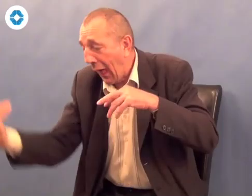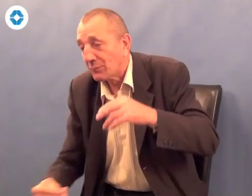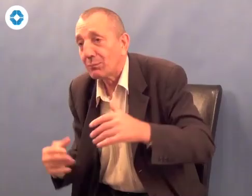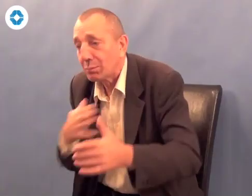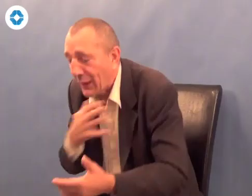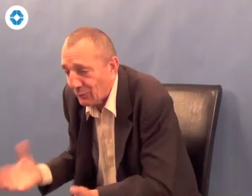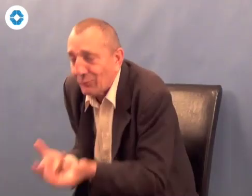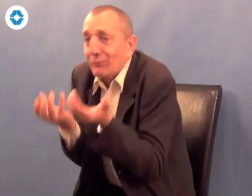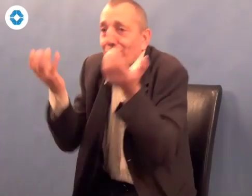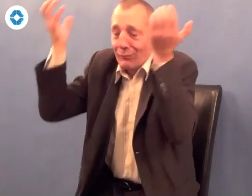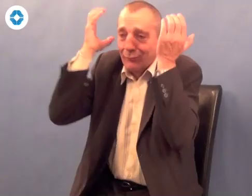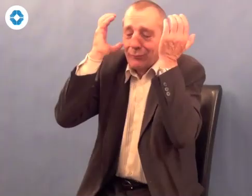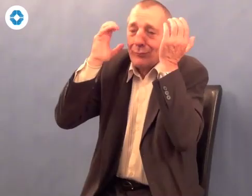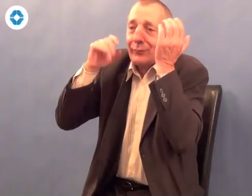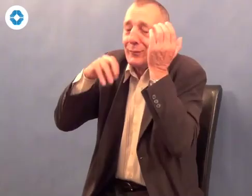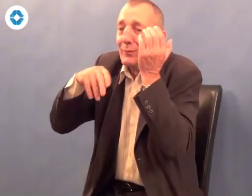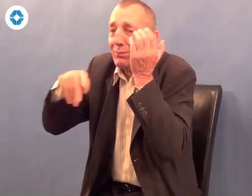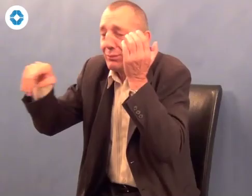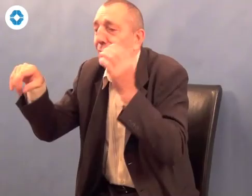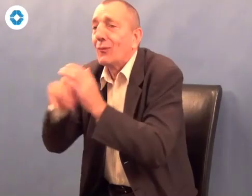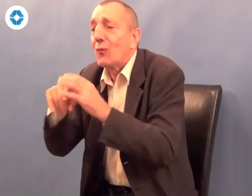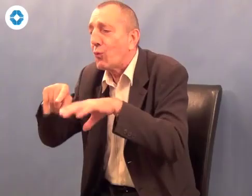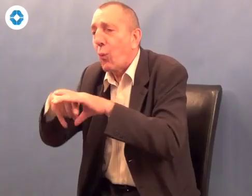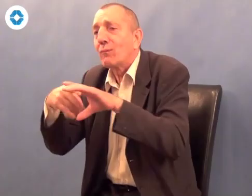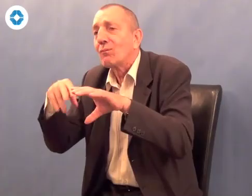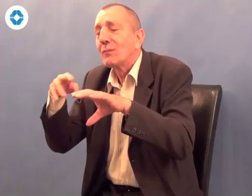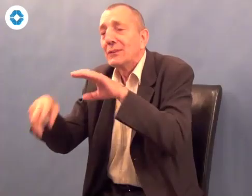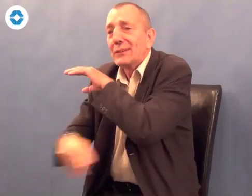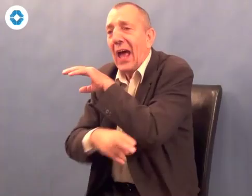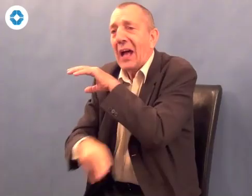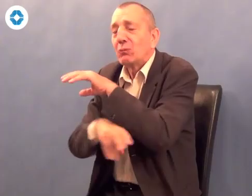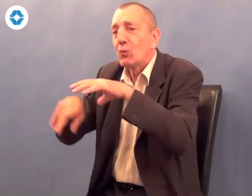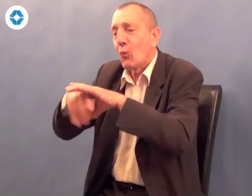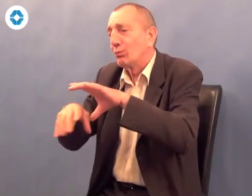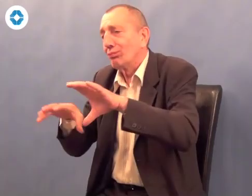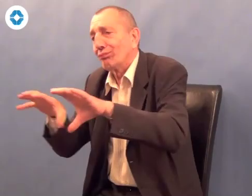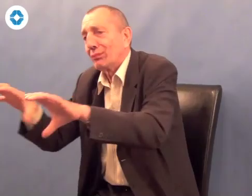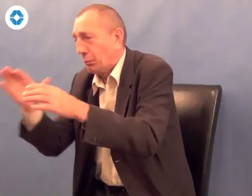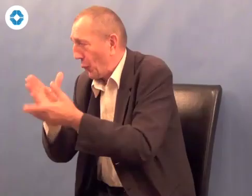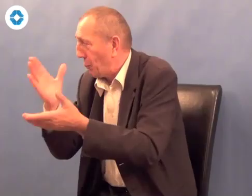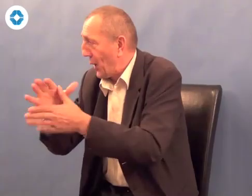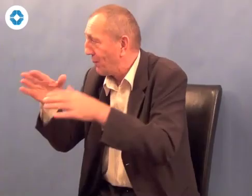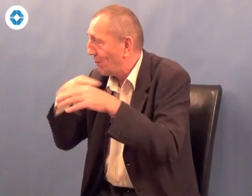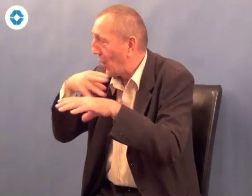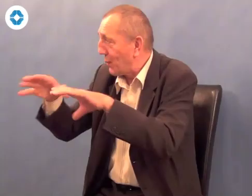Ktoś bierze psa i zakłada sobie na głowę, idzie do dziupli drzewa... pomaga... woda?